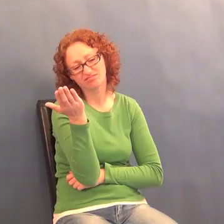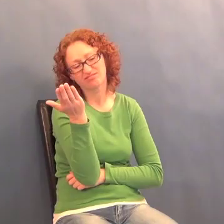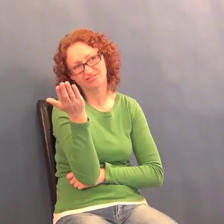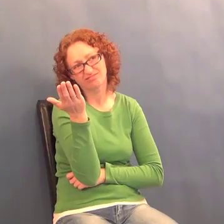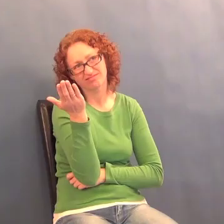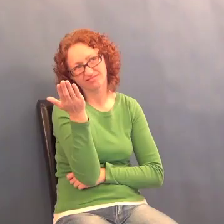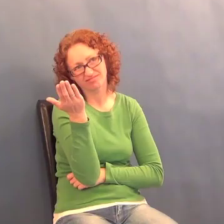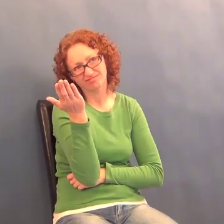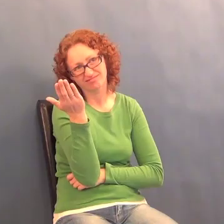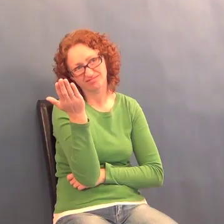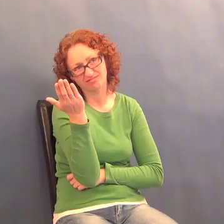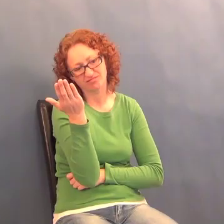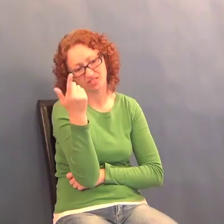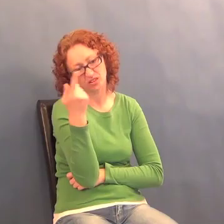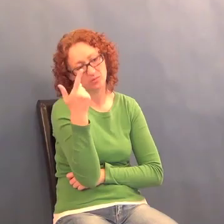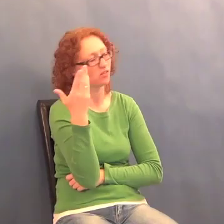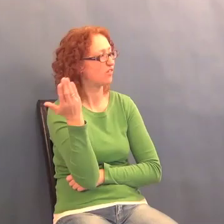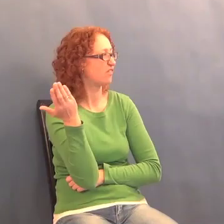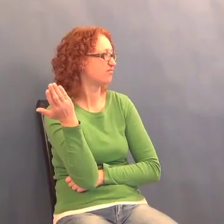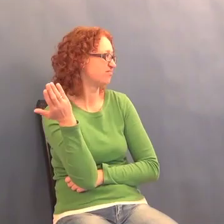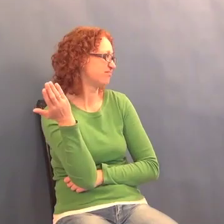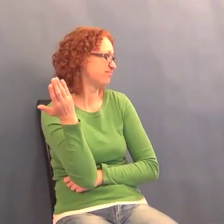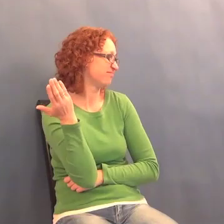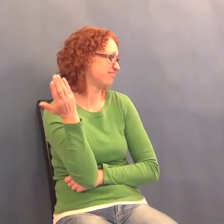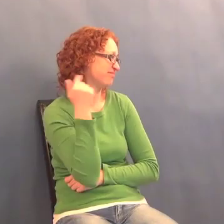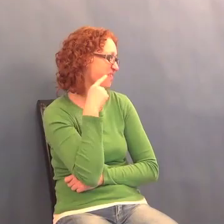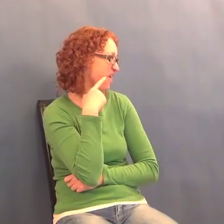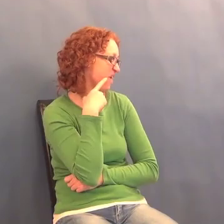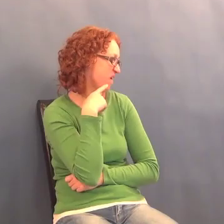No, nie powinno.